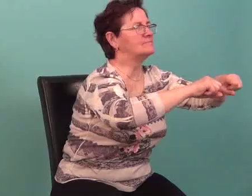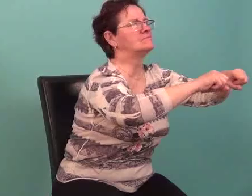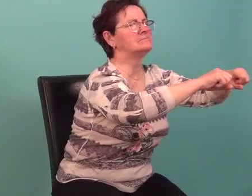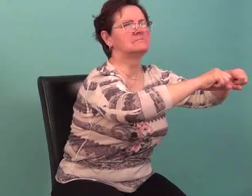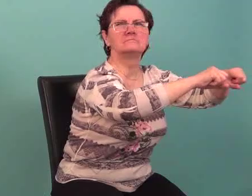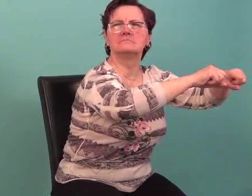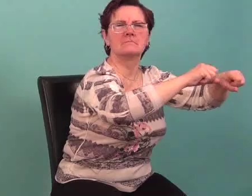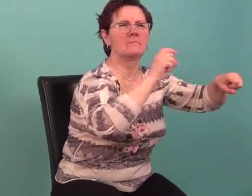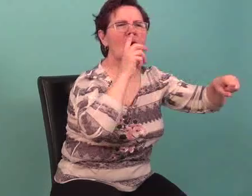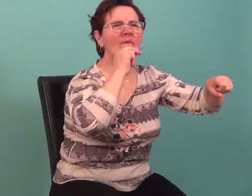Chłopiec słyszał, że ktoś do niego coś mówi.